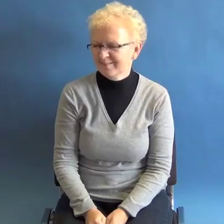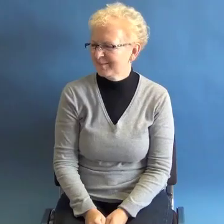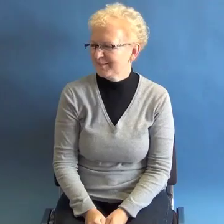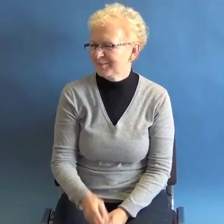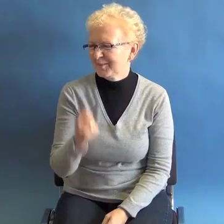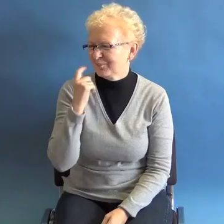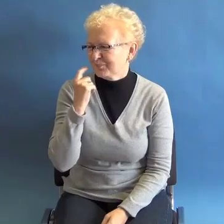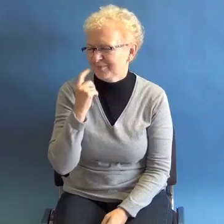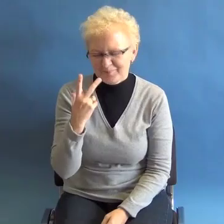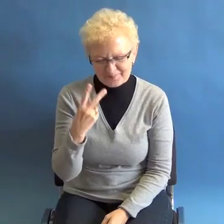Słyszący nie.